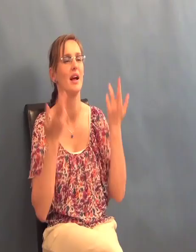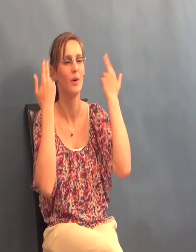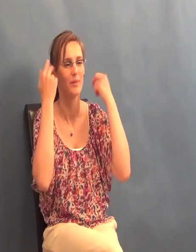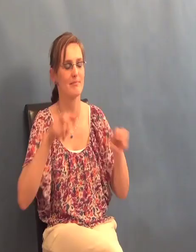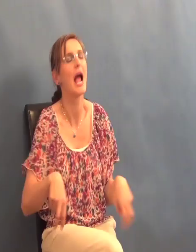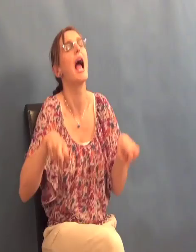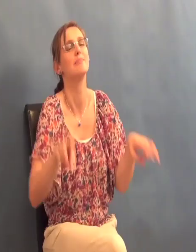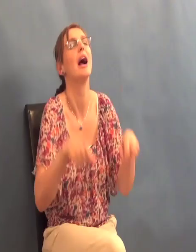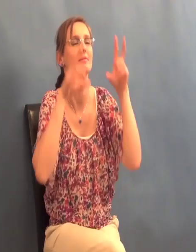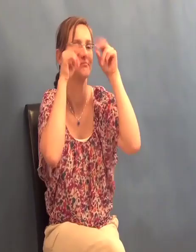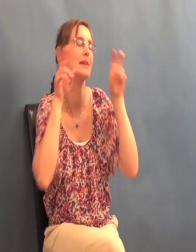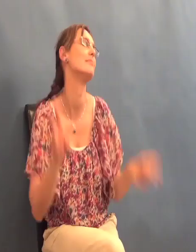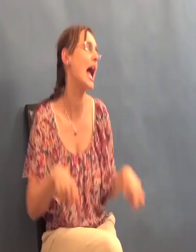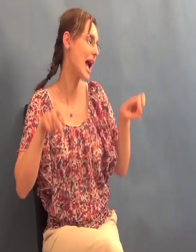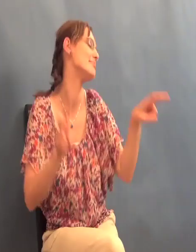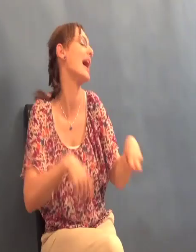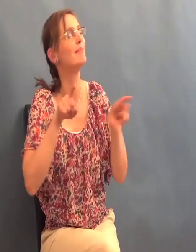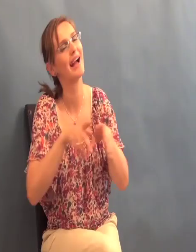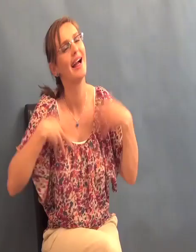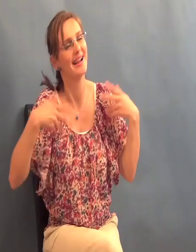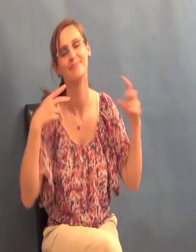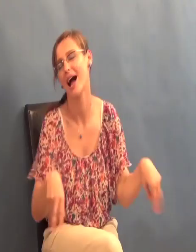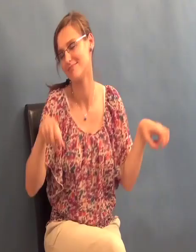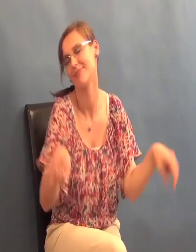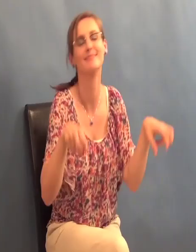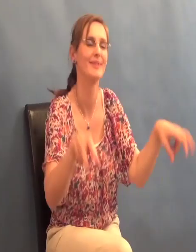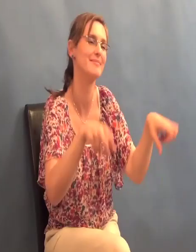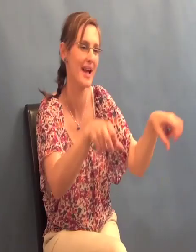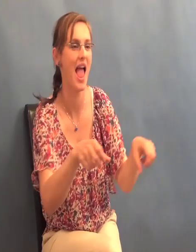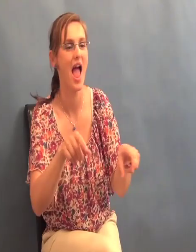Królik z zamkniętymi oczami skacze, jest zadowolony, skacze sobie, skacze.